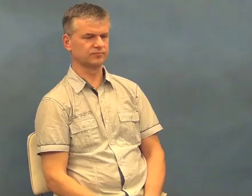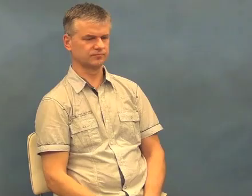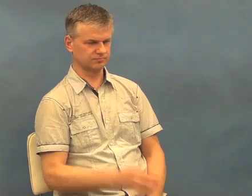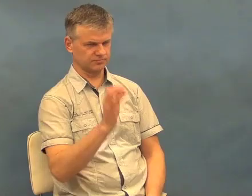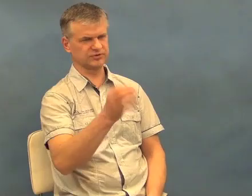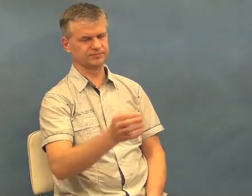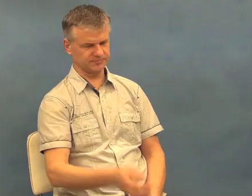Dobrze.